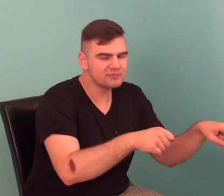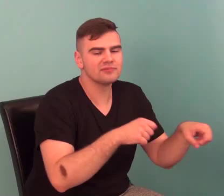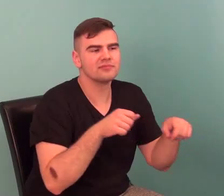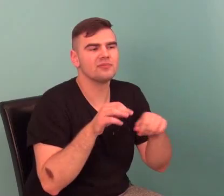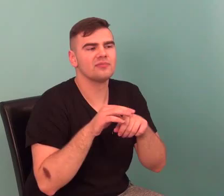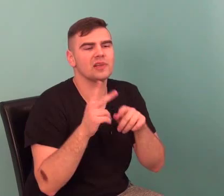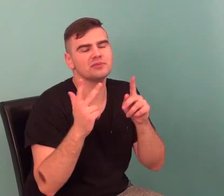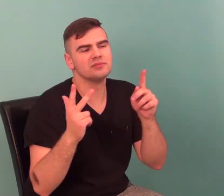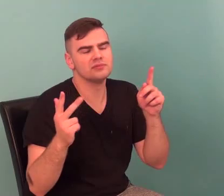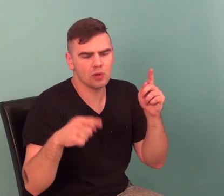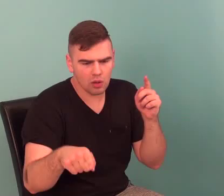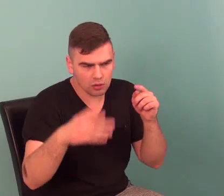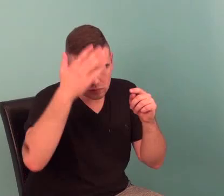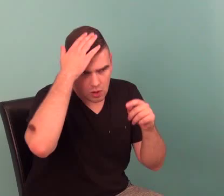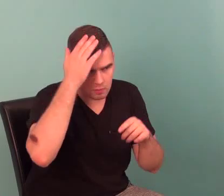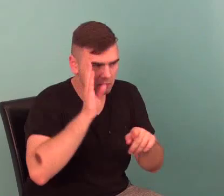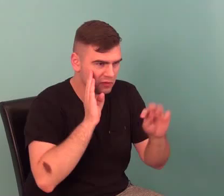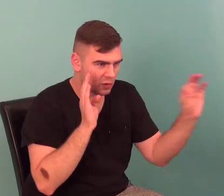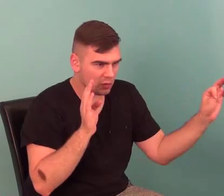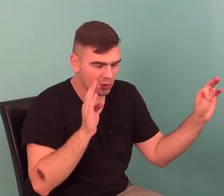Podczas, gdy tych trzech chłopców odchodzi, jeden z nich zauważa kapelusz, który chyba jest tego chłopaka.